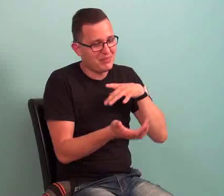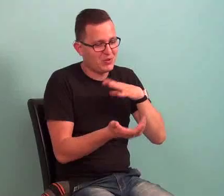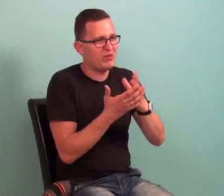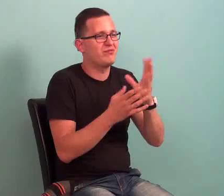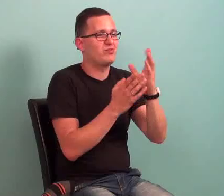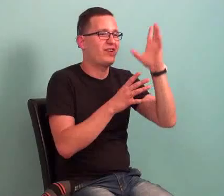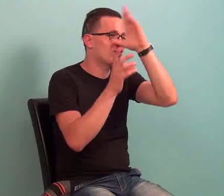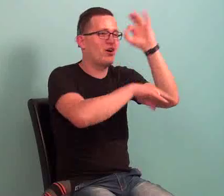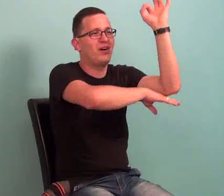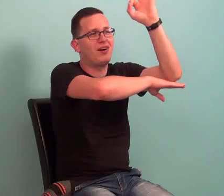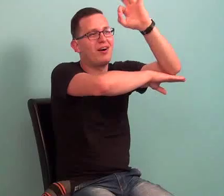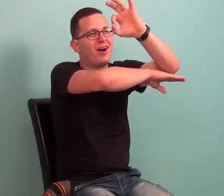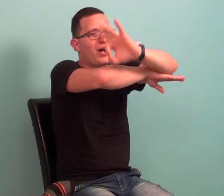Już zapada wieczór, już zachodzi słońce.